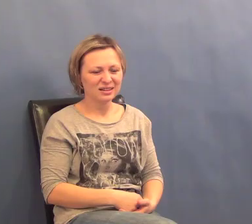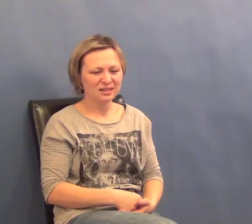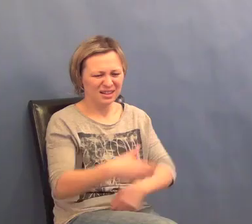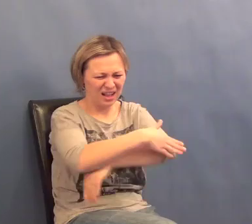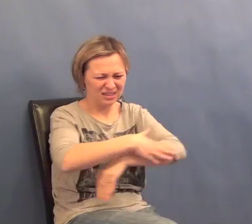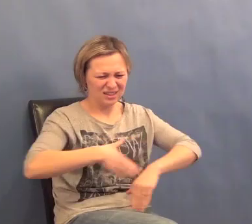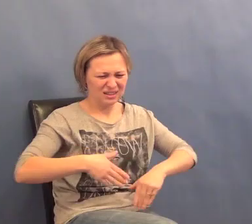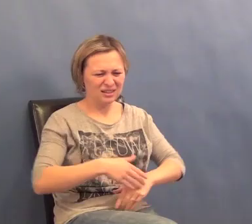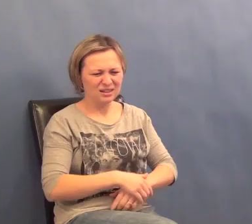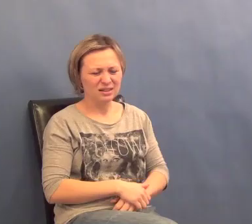Granica?